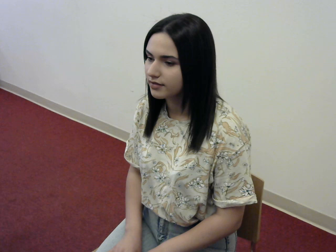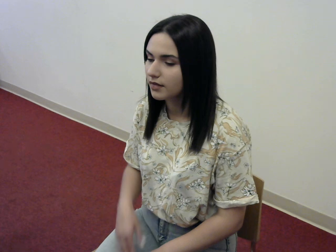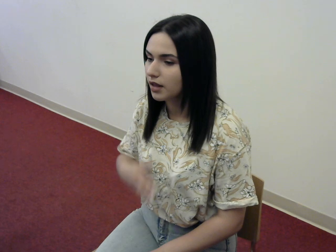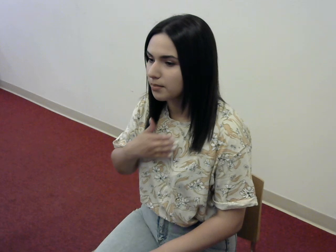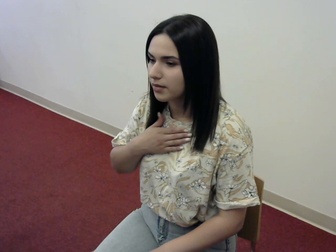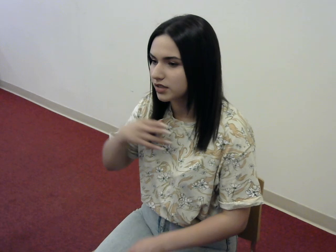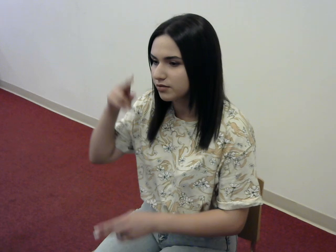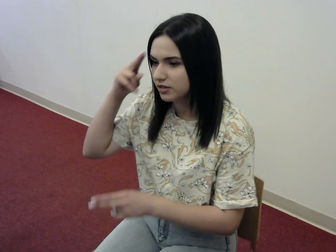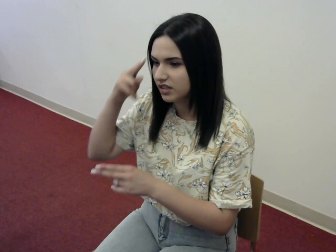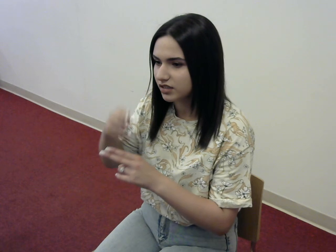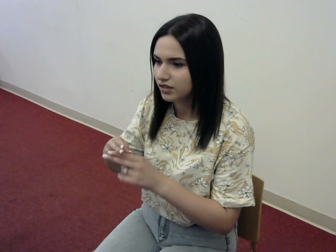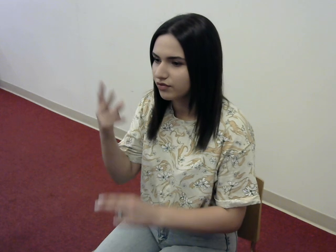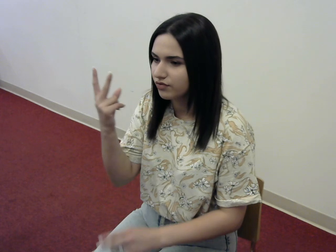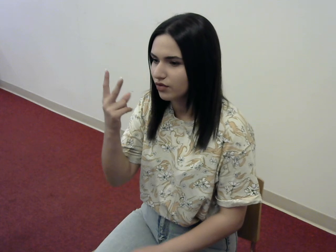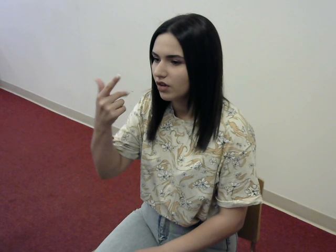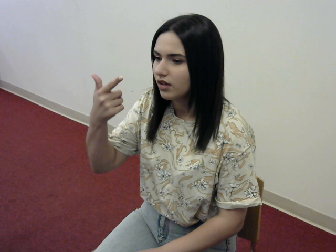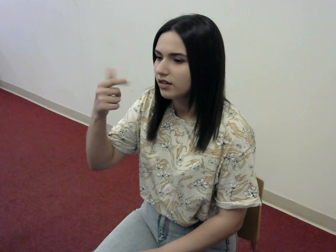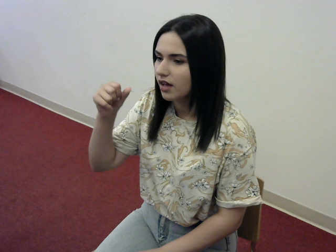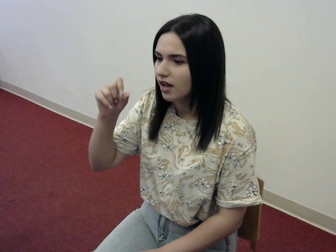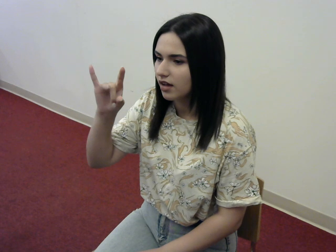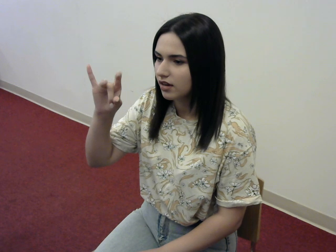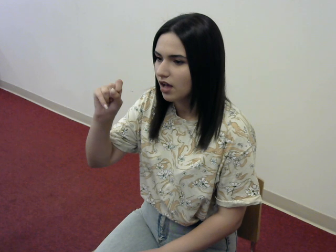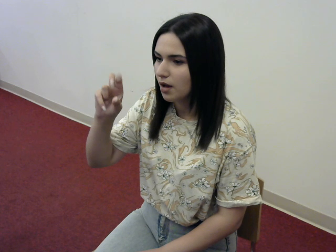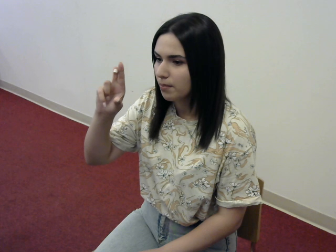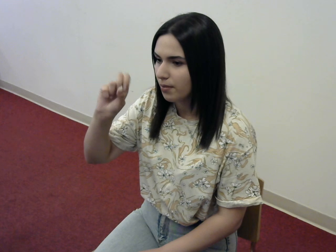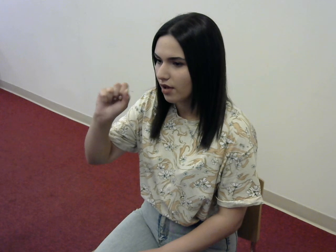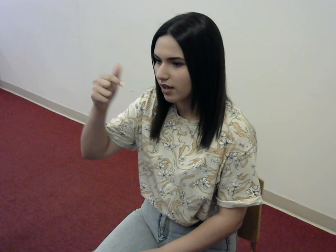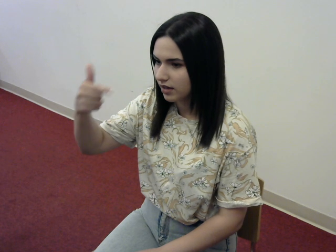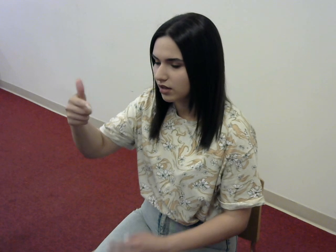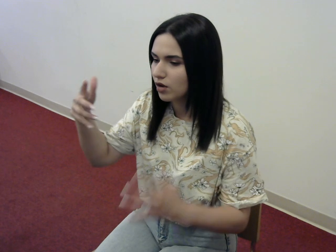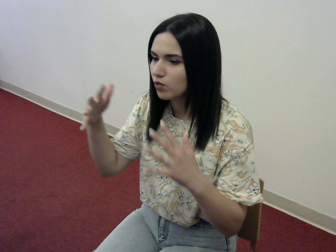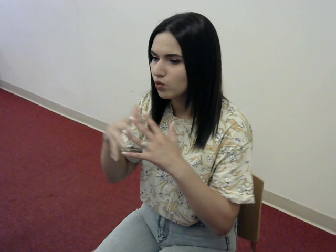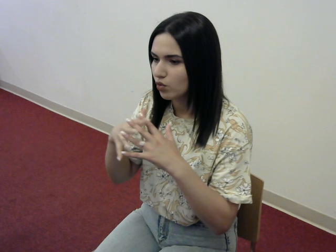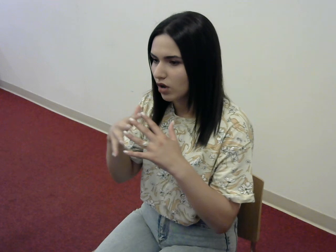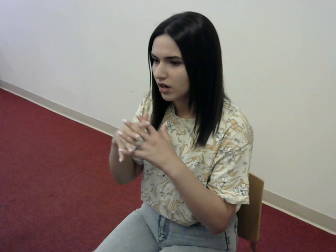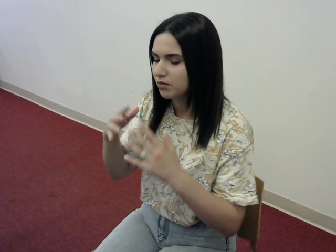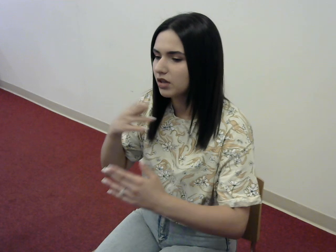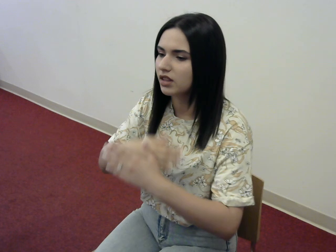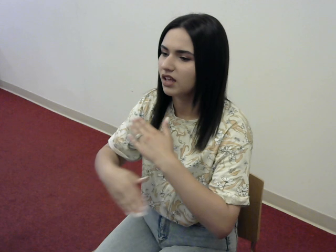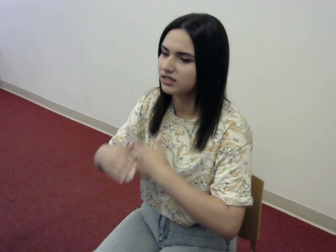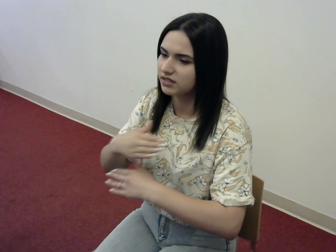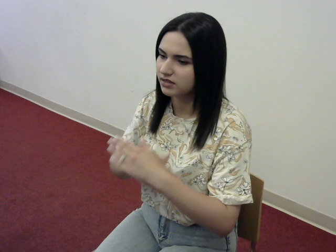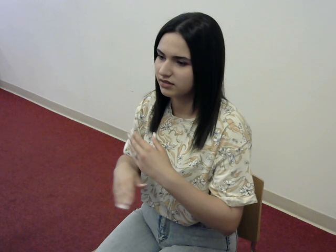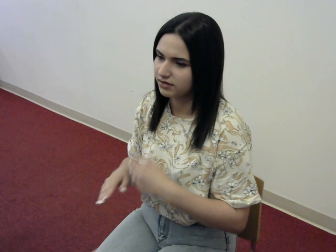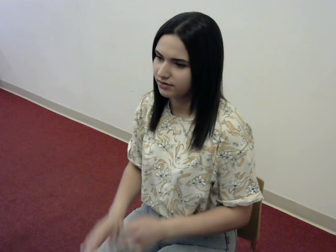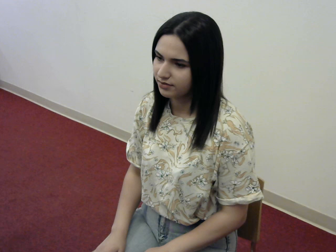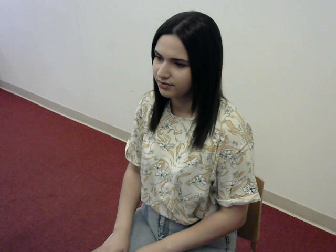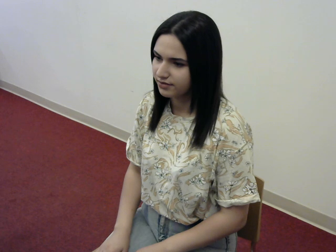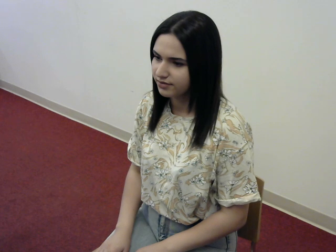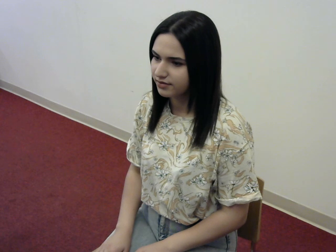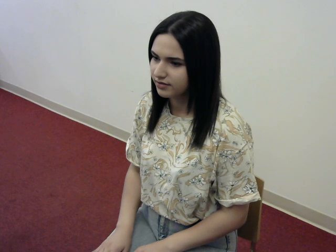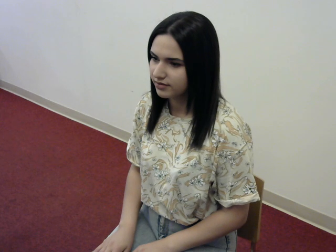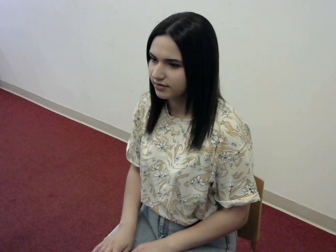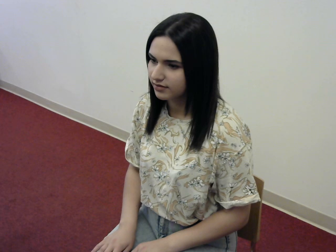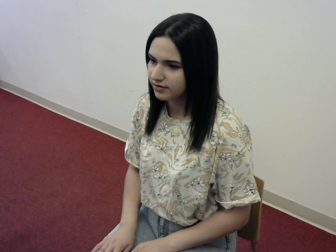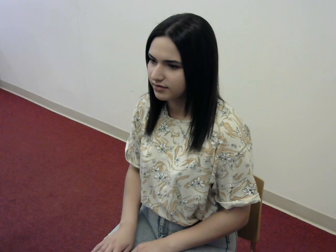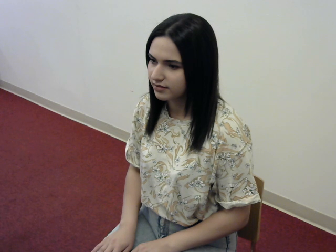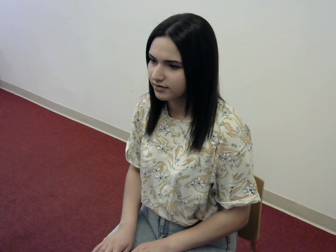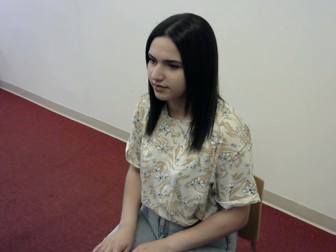Mənim qardaşım 2-ci Qarabağ müharibəsinin qazisidir